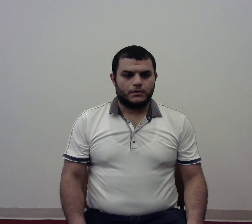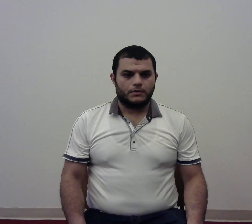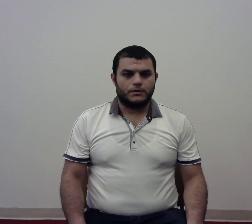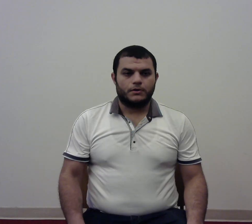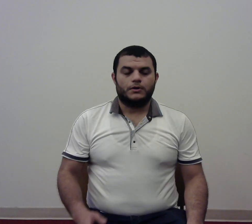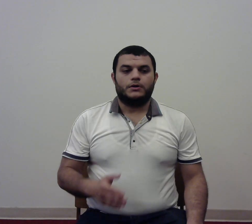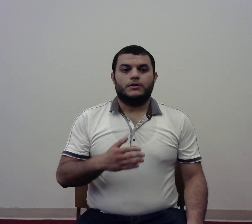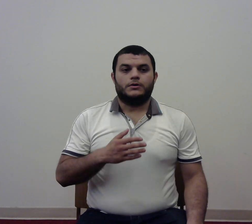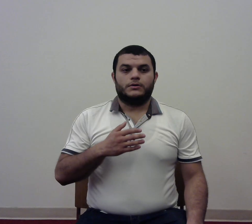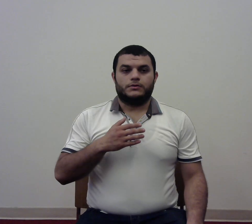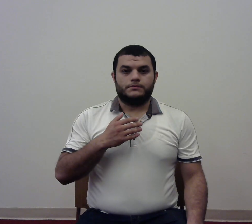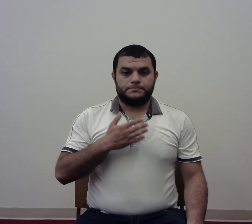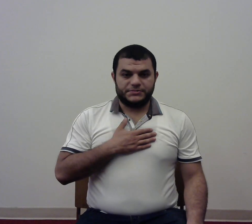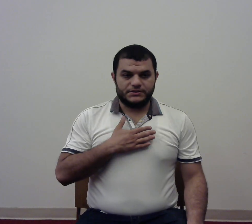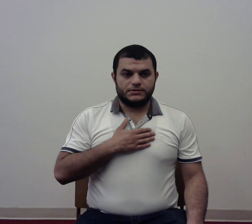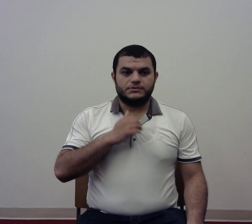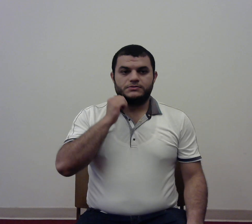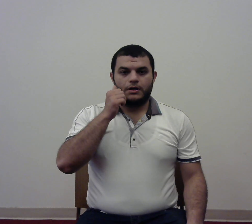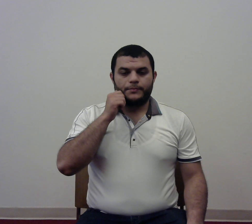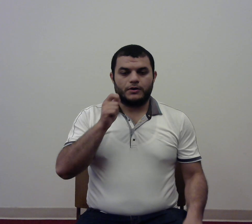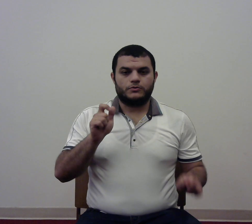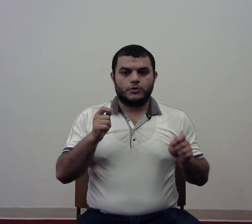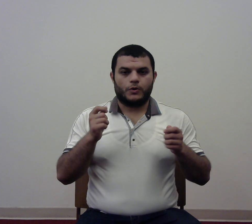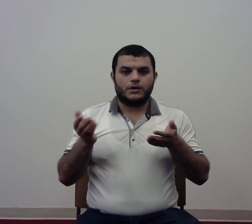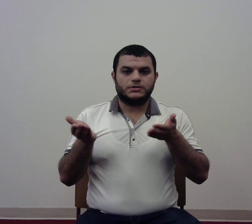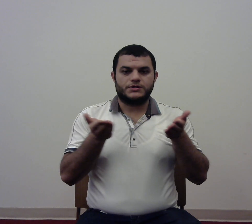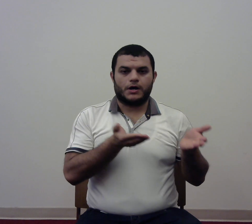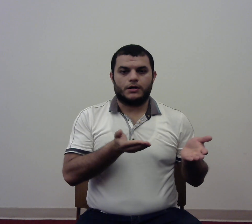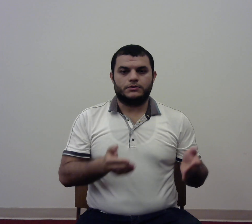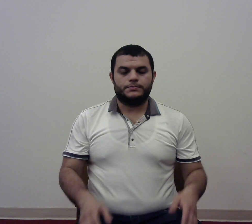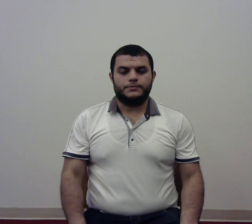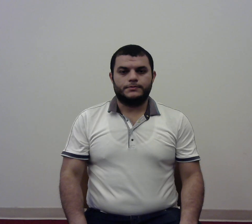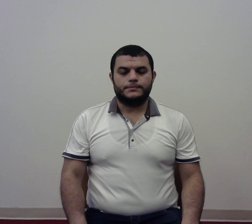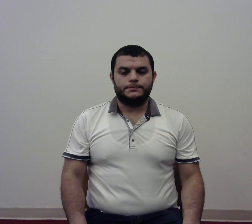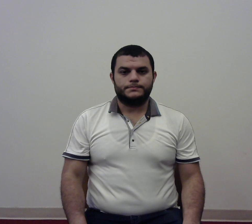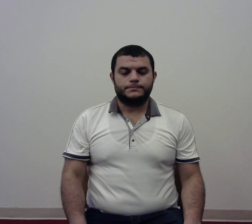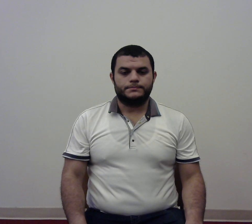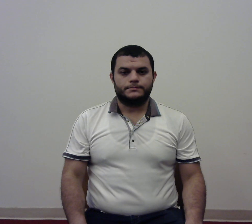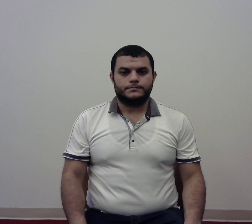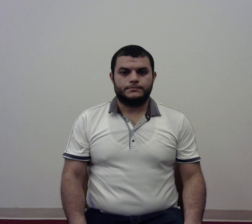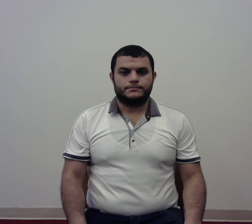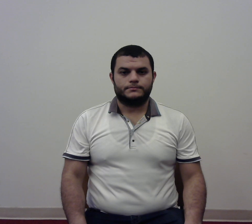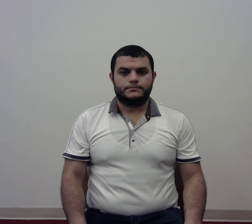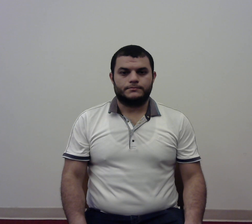Bizi sabah toya çağırıblar